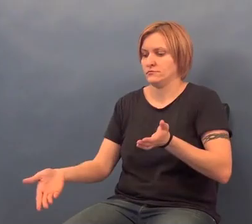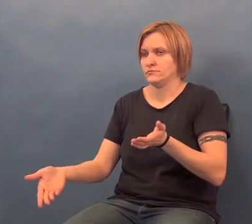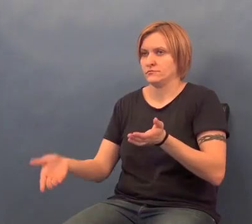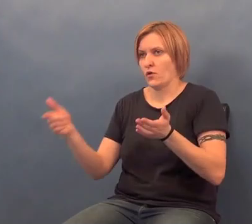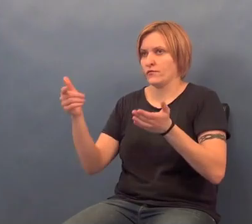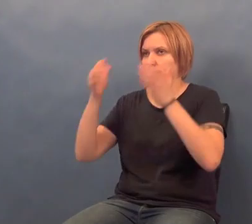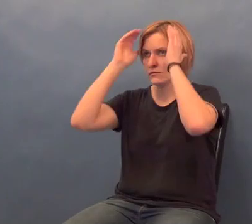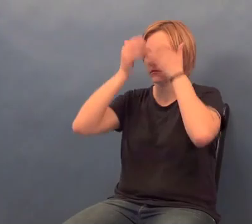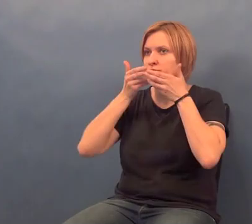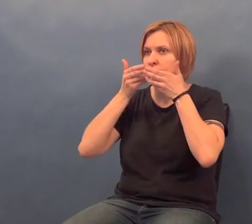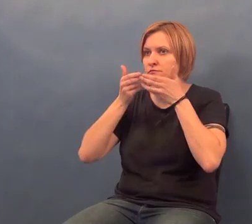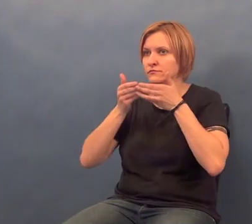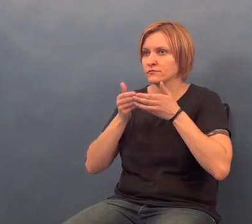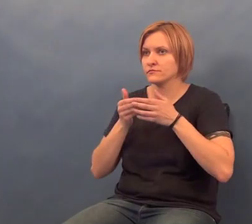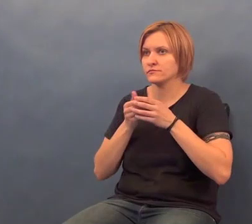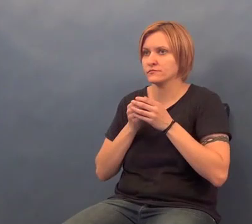Powinien być kask z osłoną na twarz.